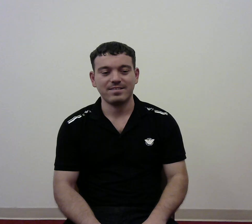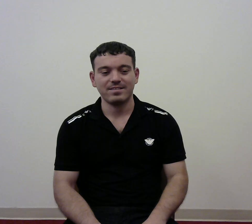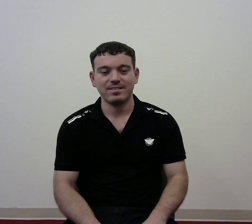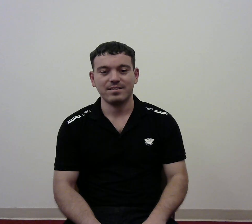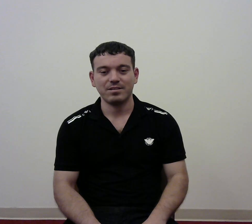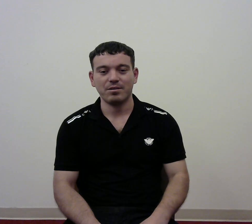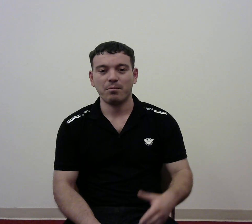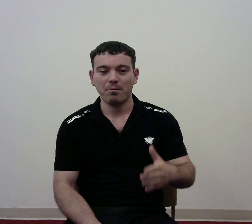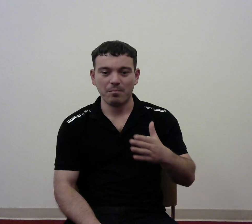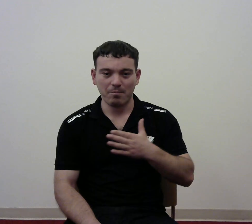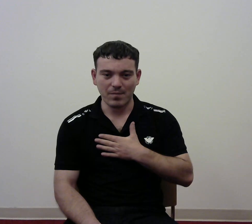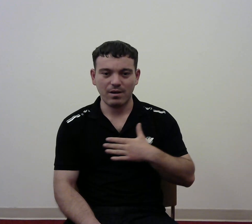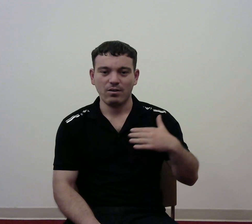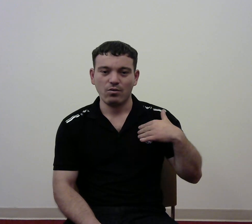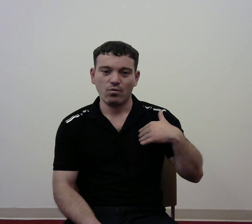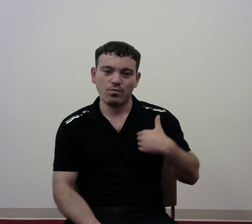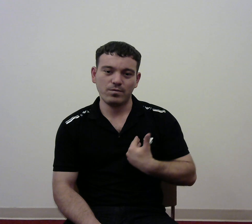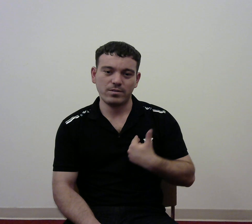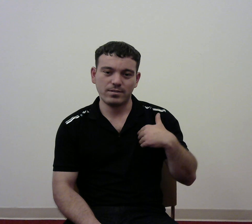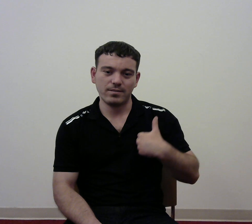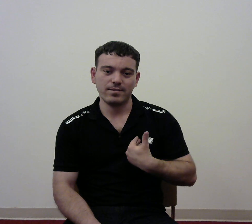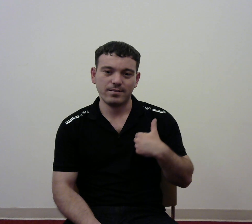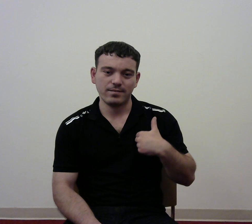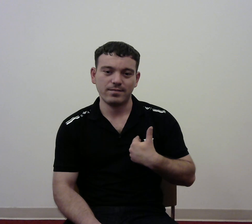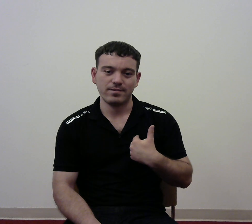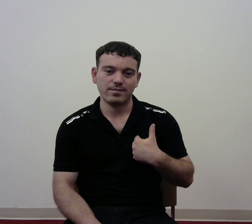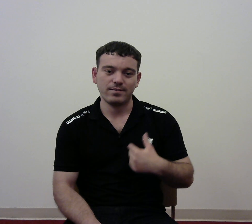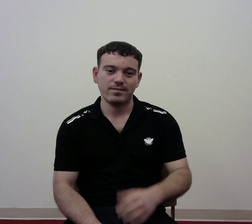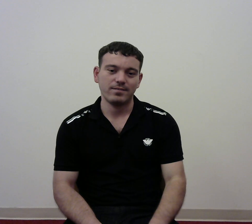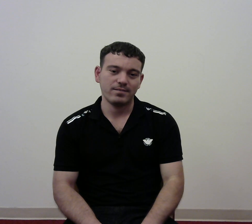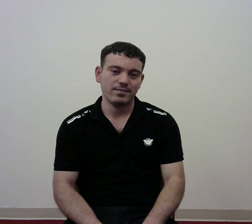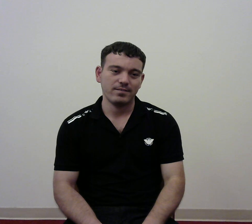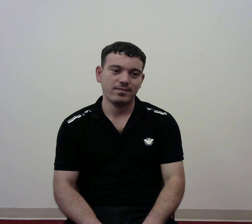Mən subayam